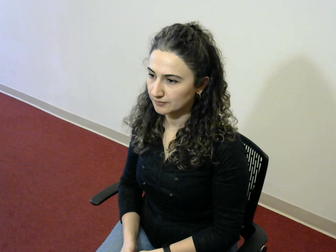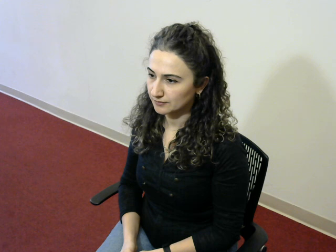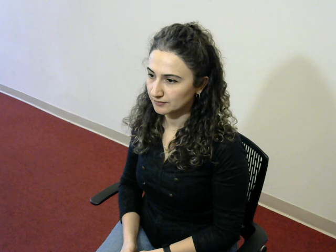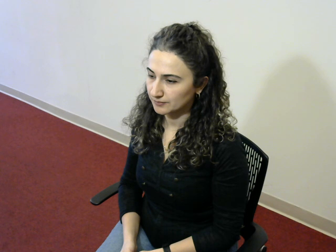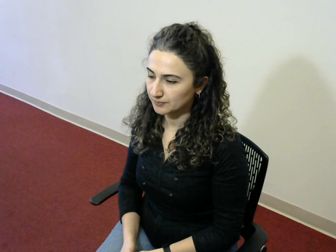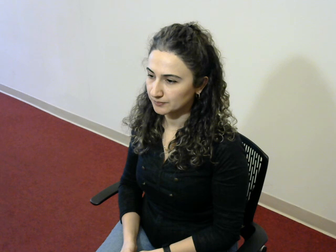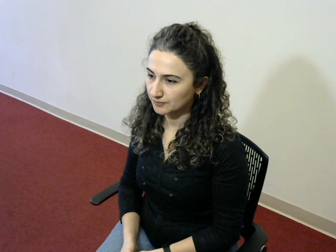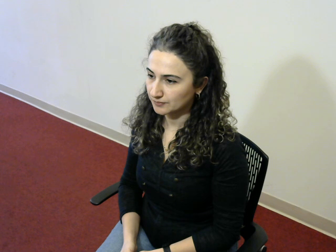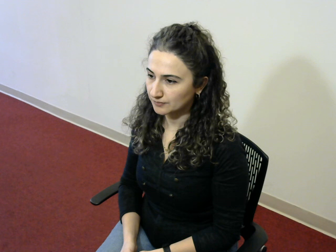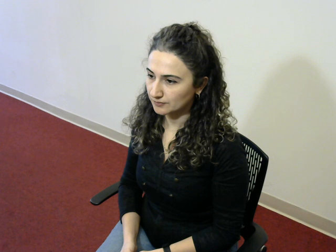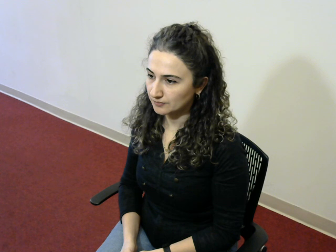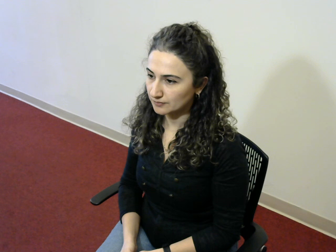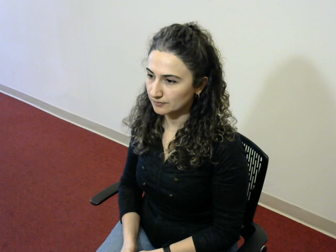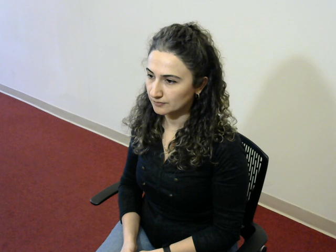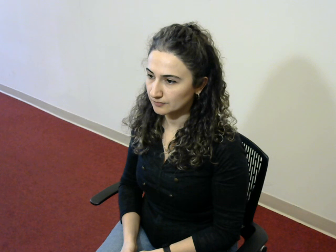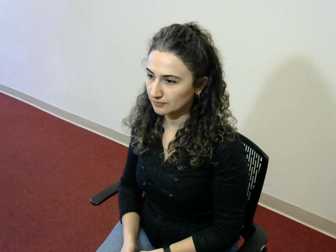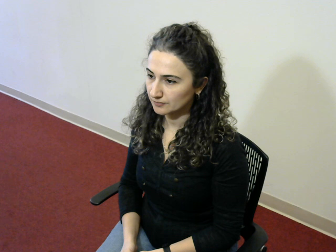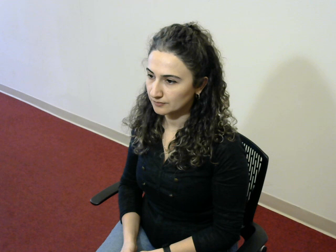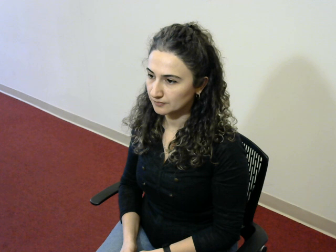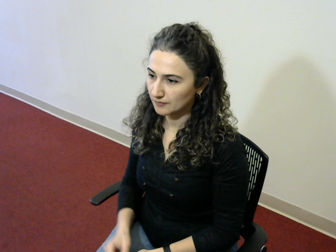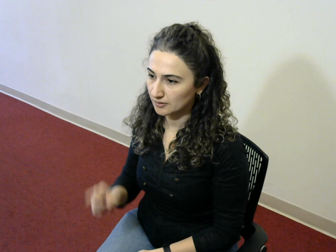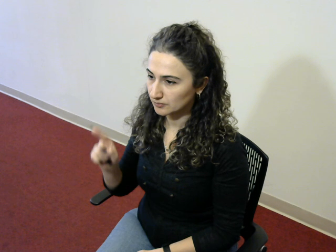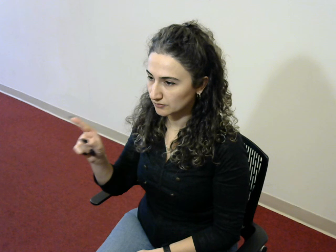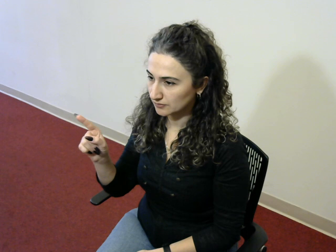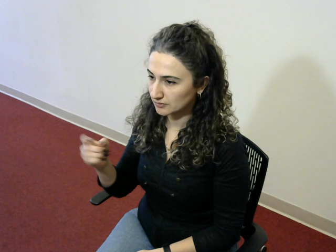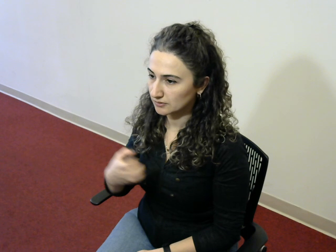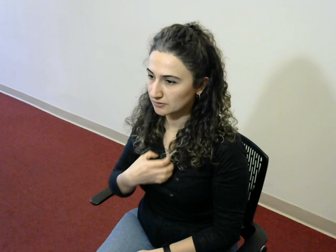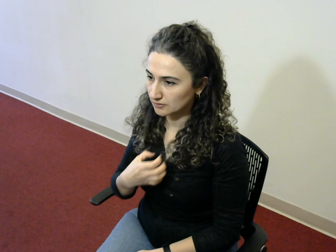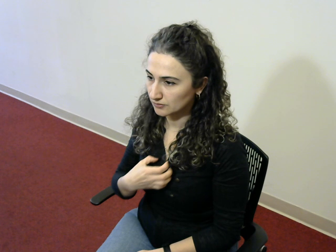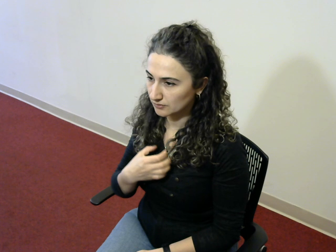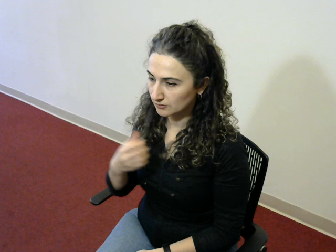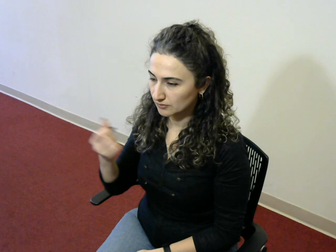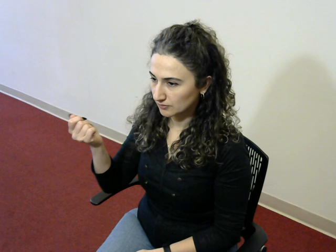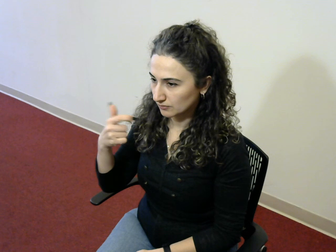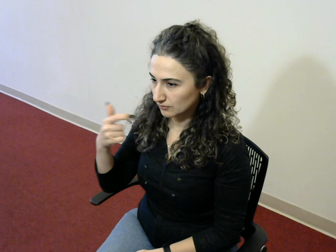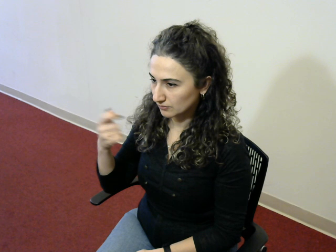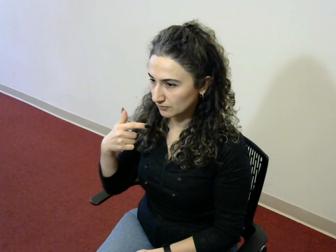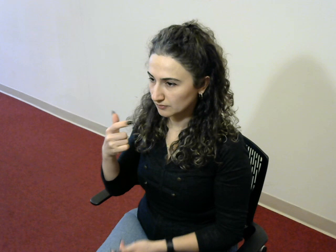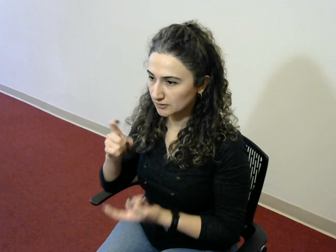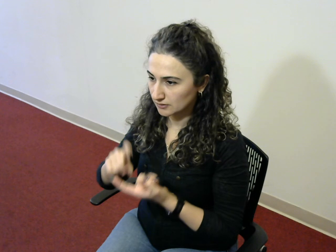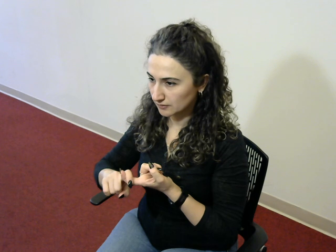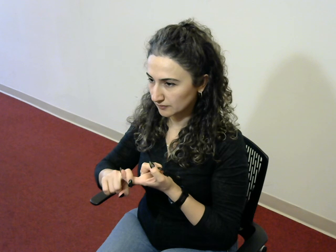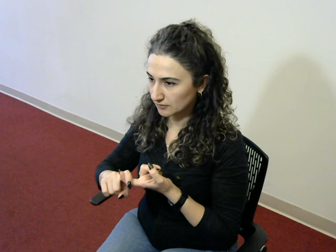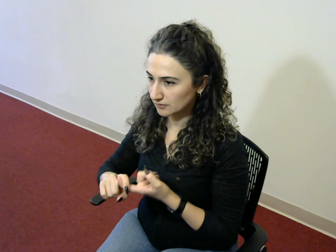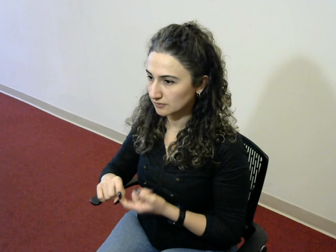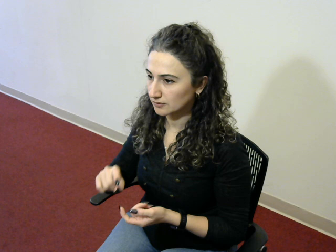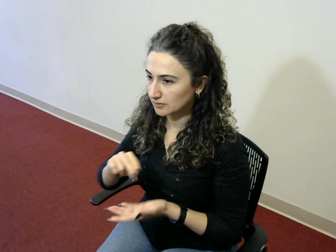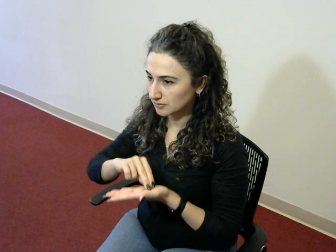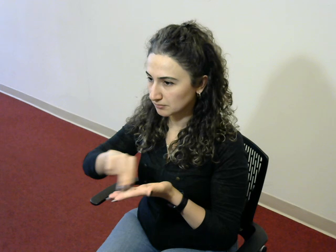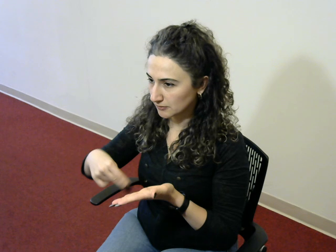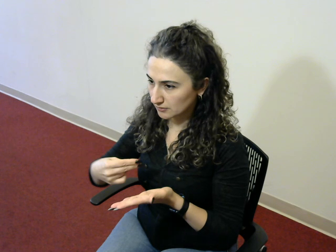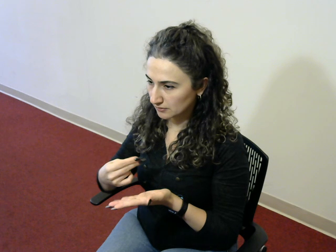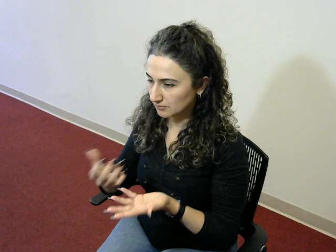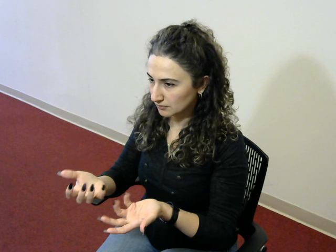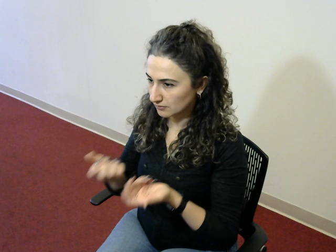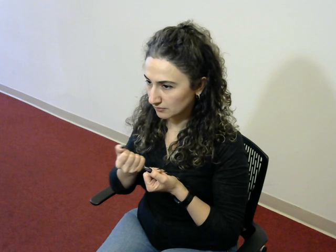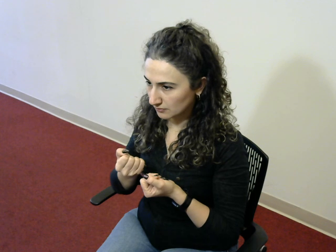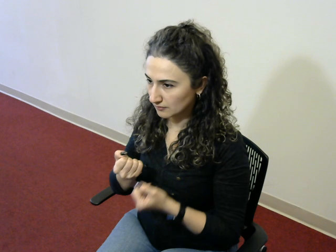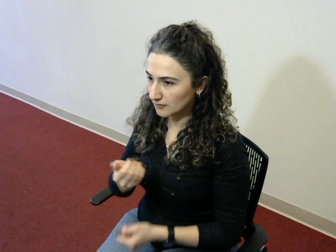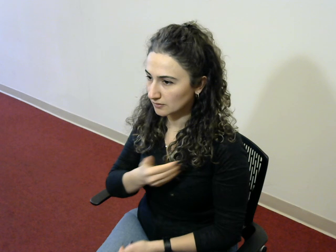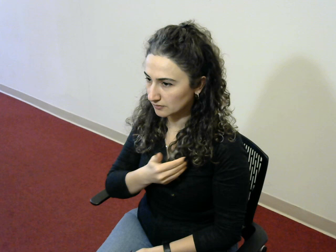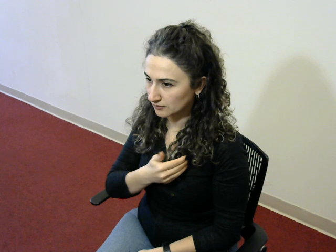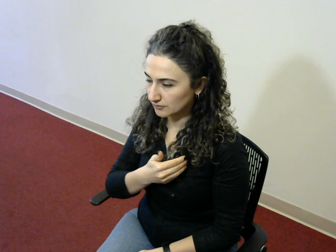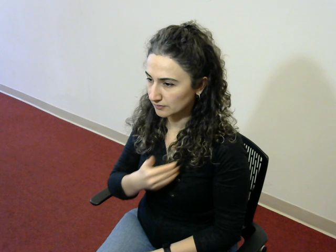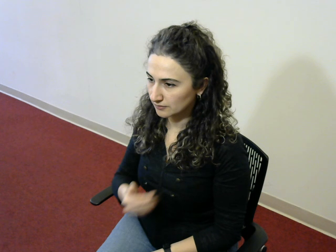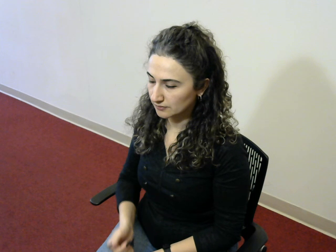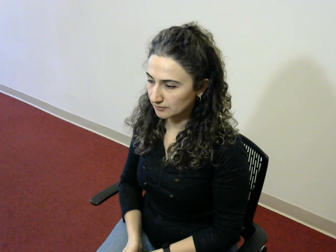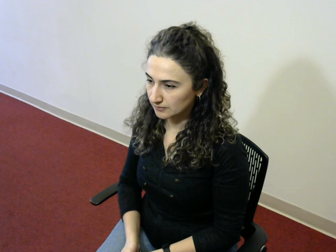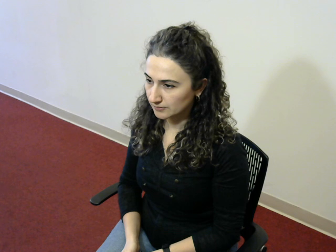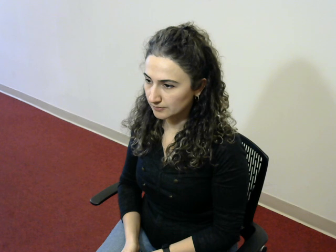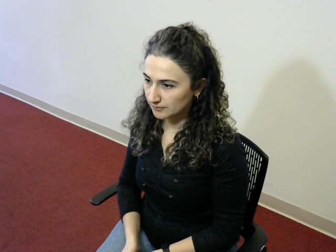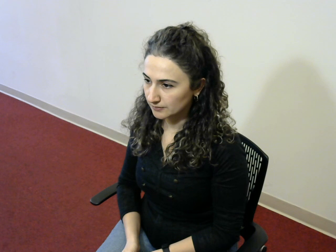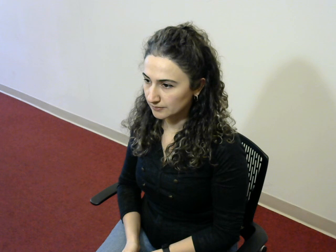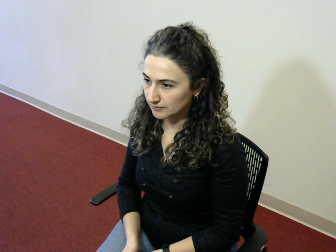O sosial müavinət ilə bağlı arayış almaq istəyir